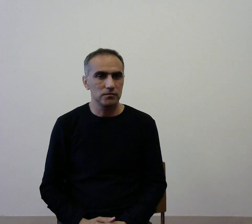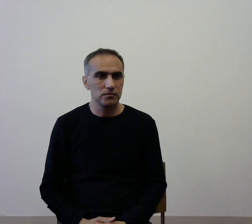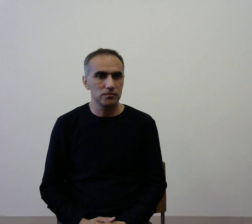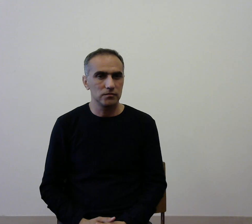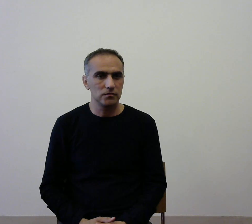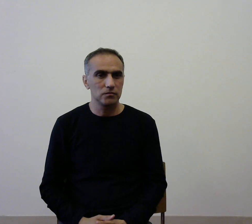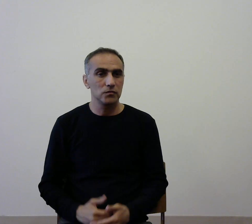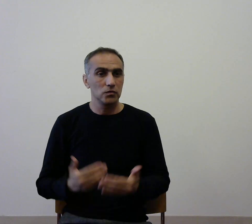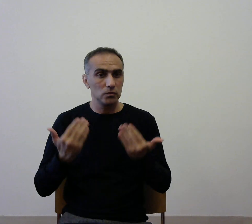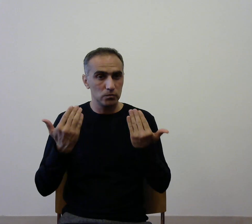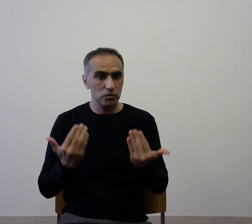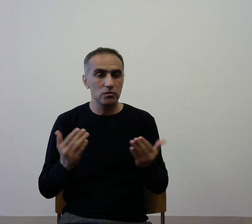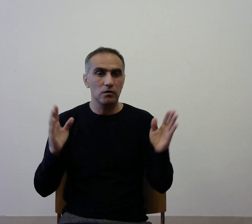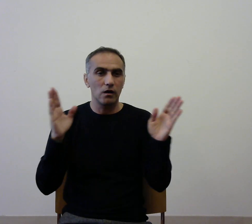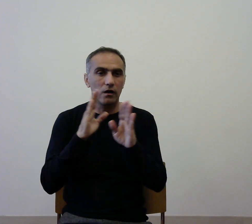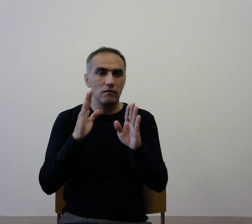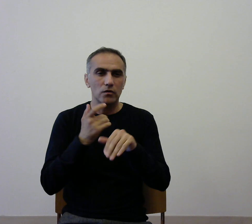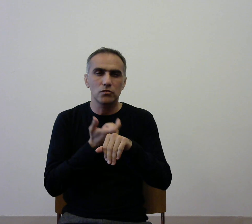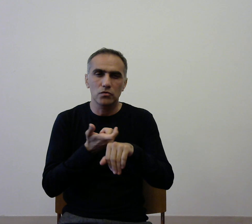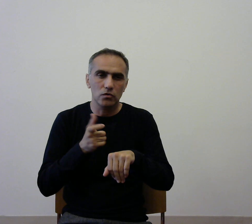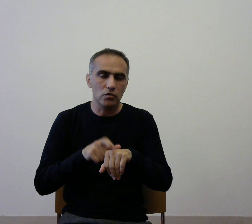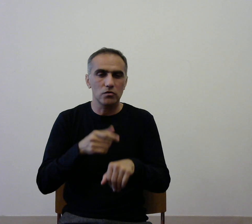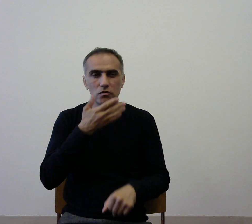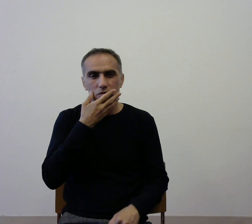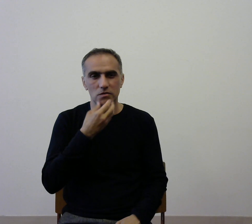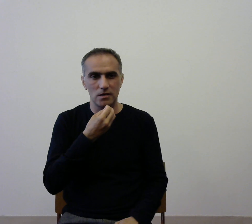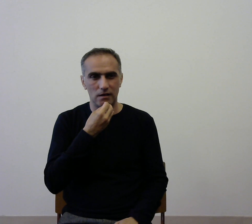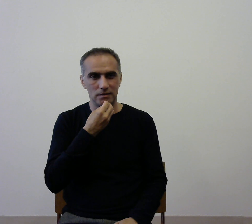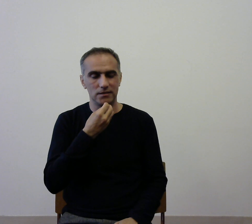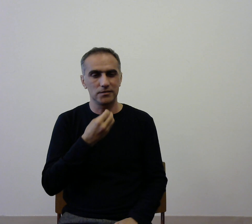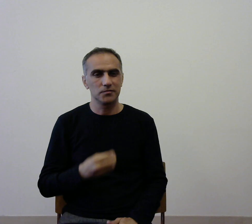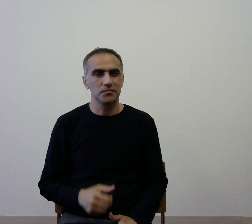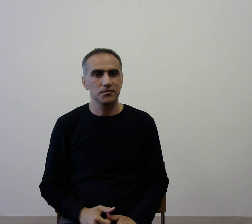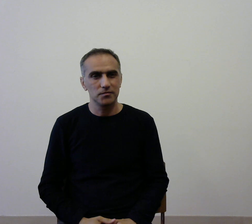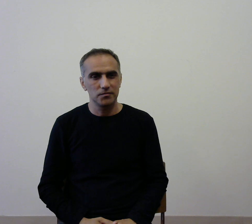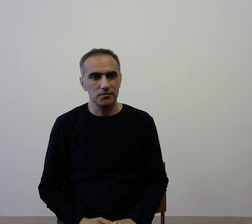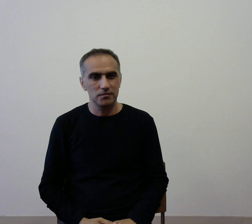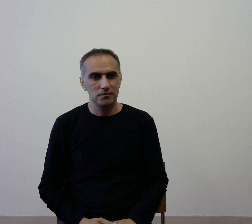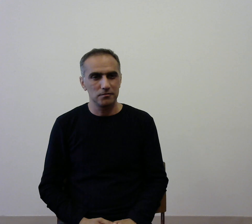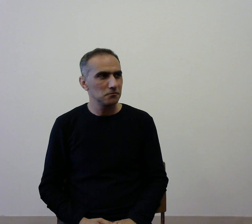Bu gün hava çox gözəldir